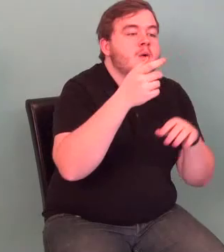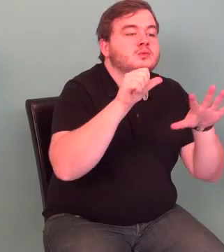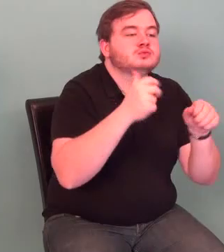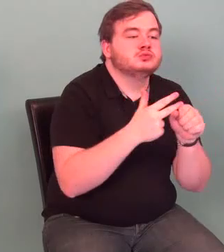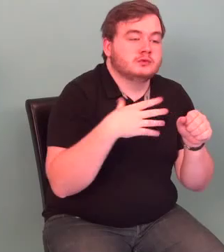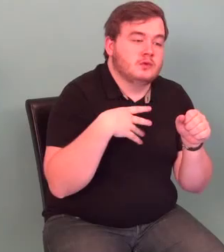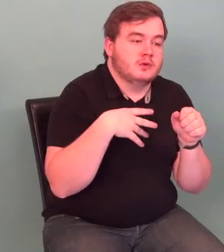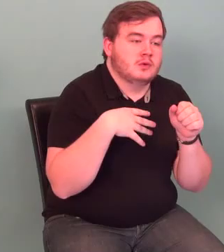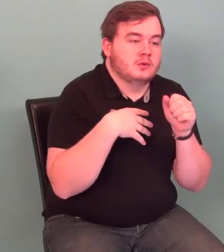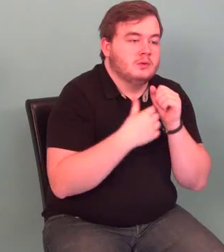Czy jesteś wolny o szóstej trzydzieści?